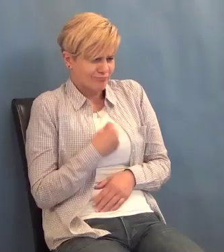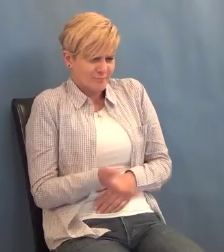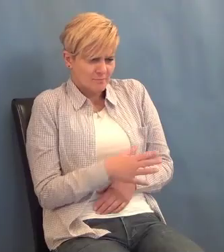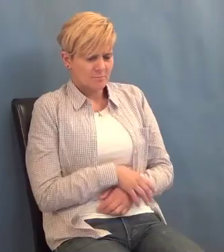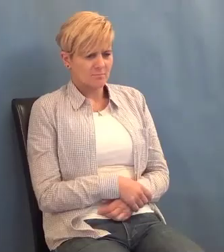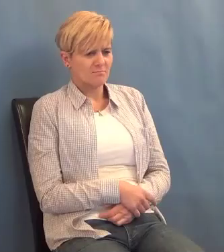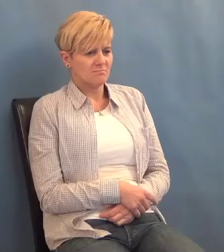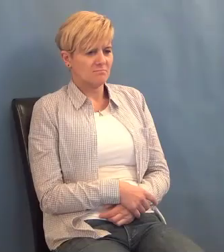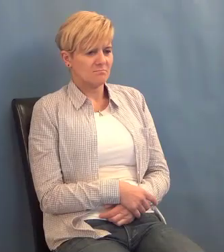Basen - można.